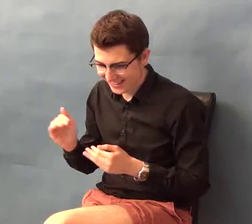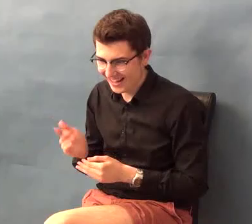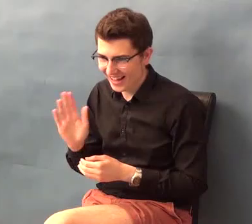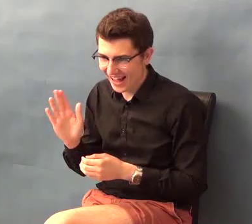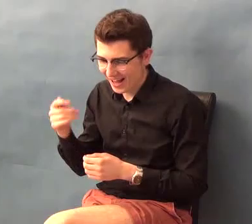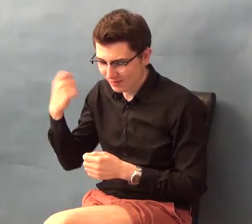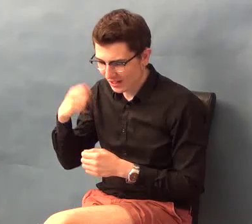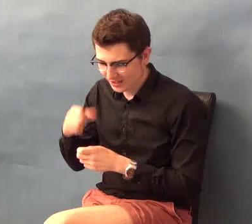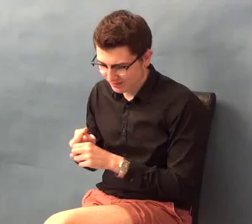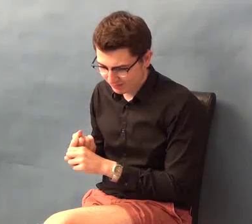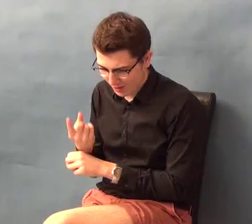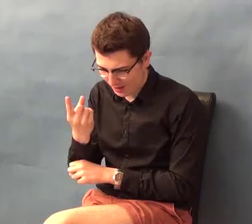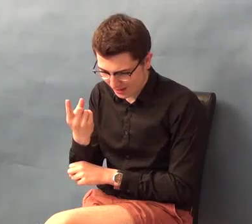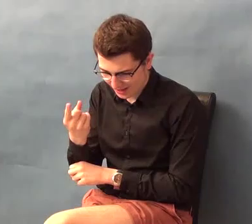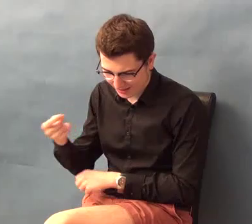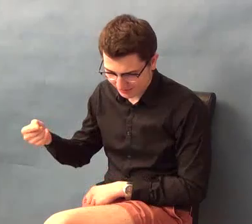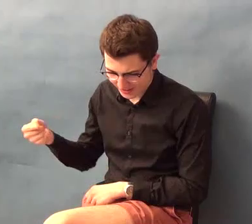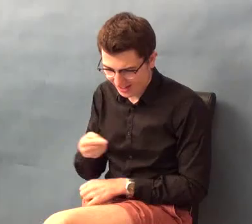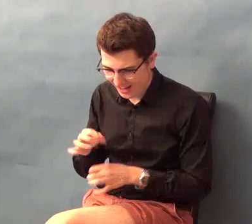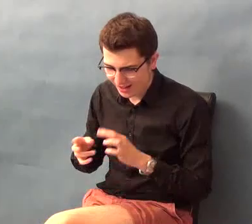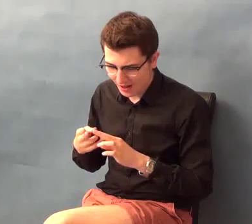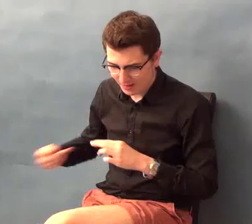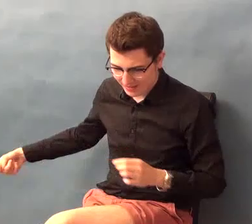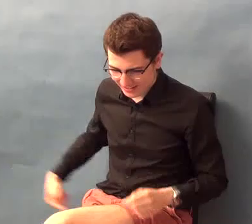Potem budzik strzela wskazówką w jej dupę.